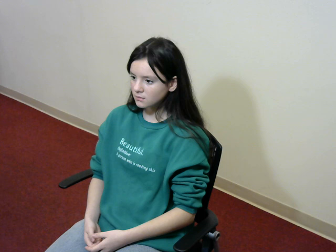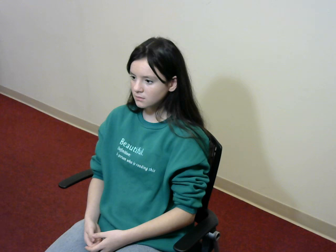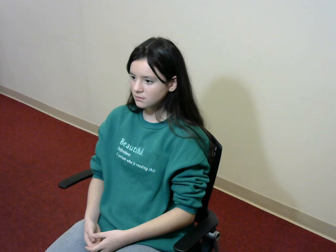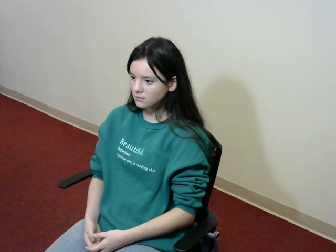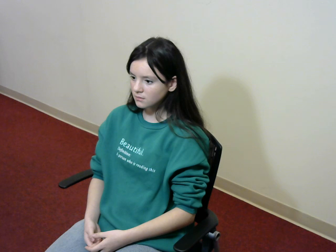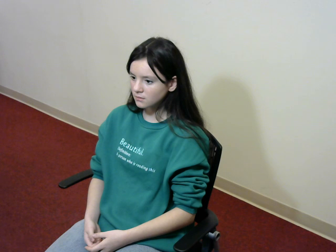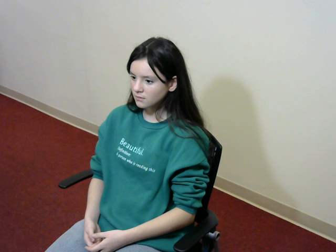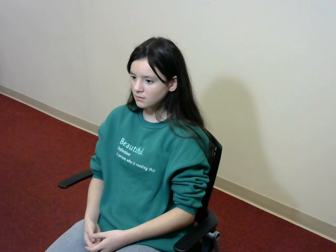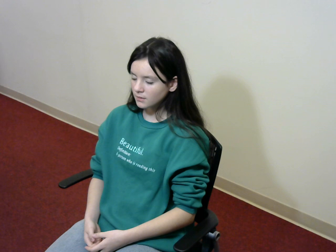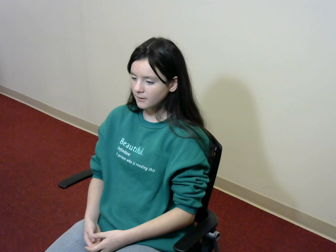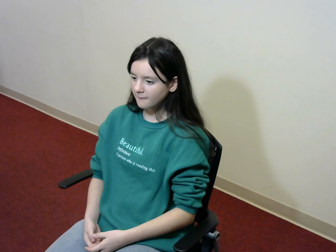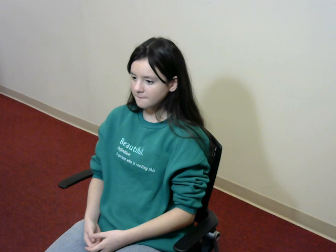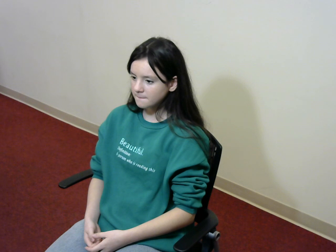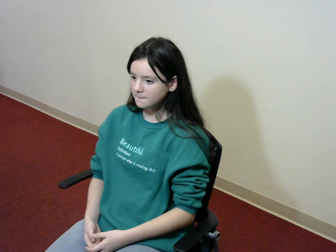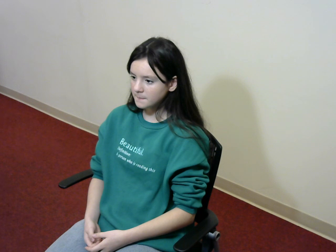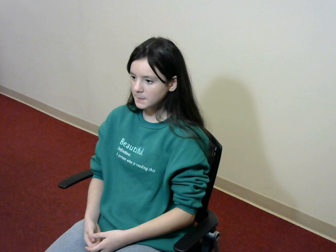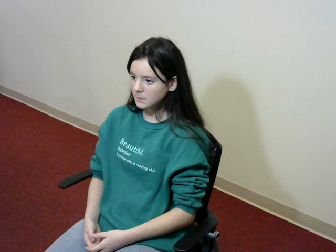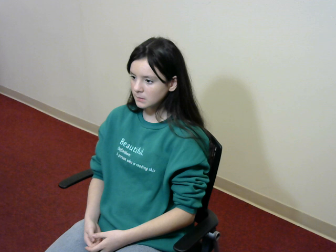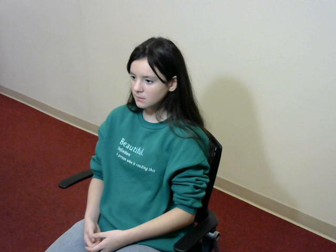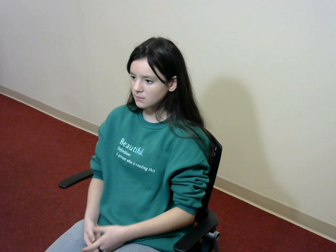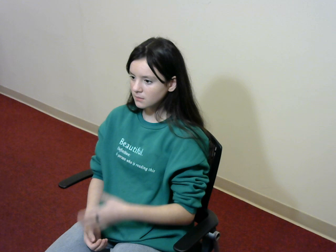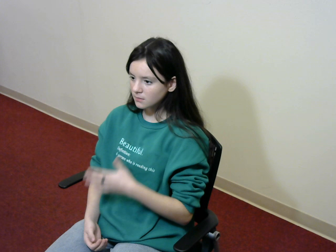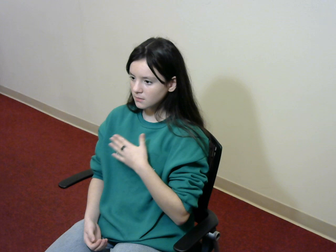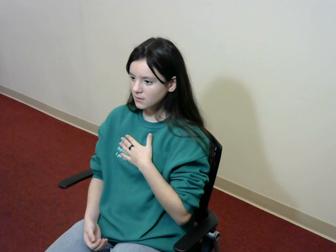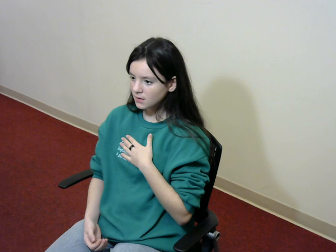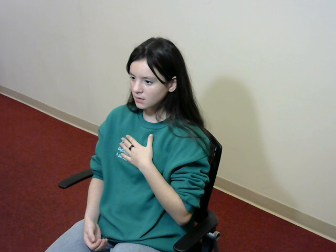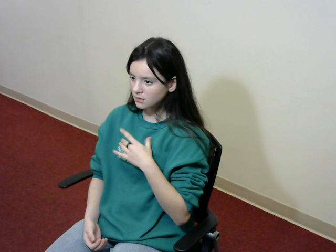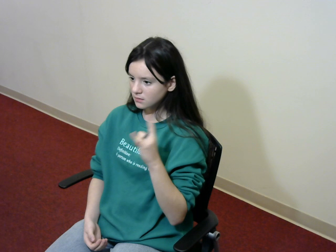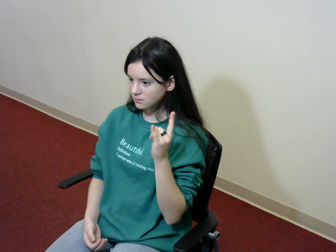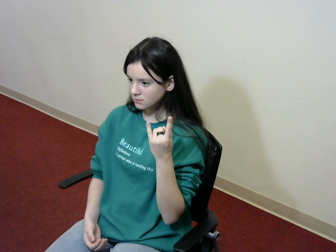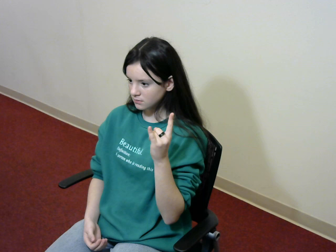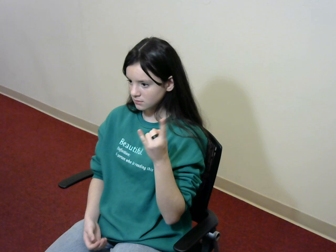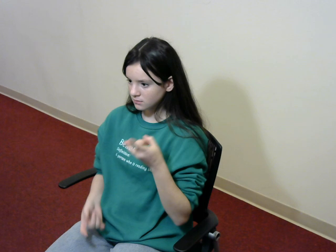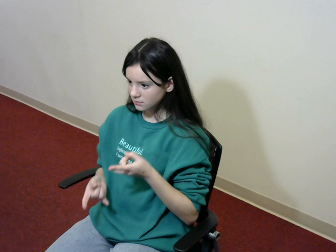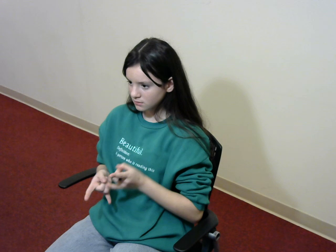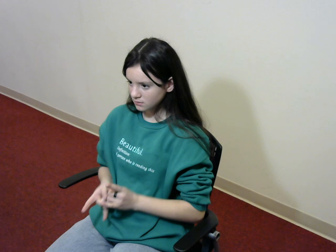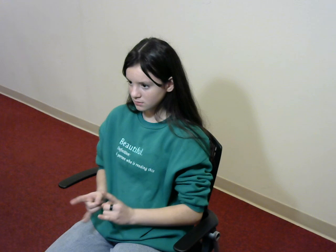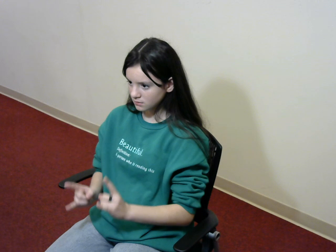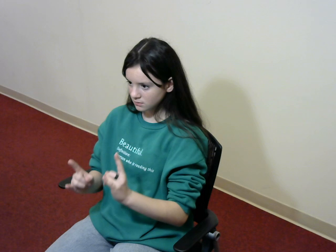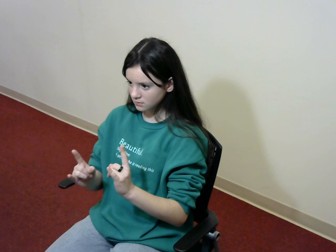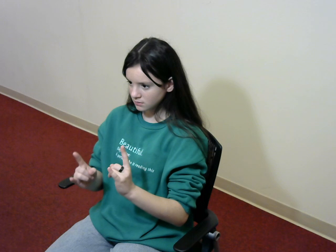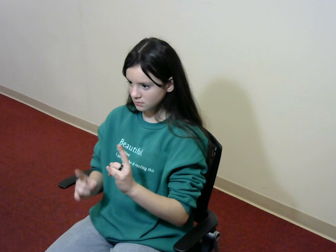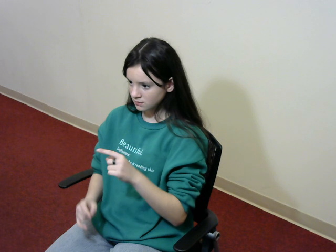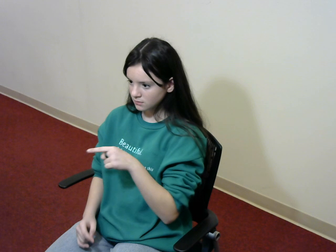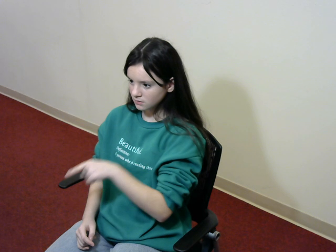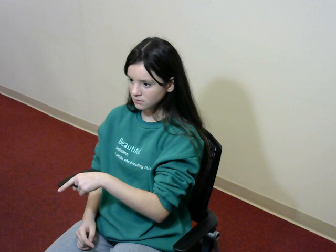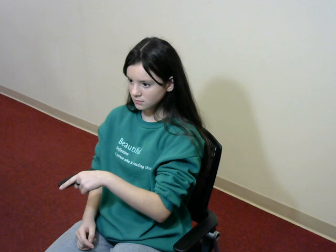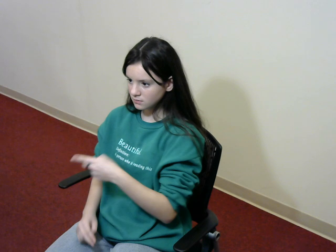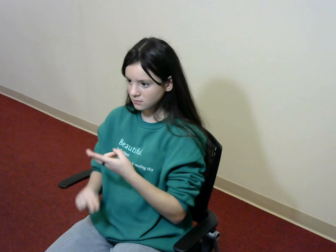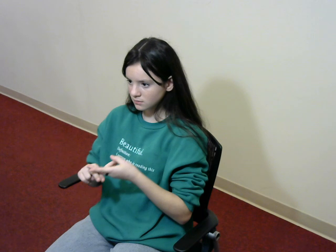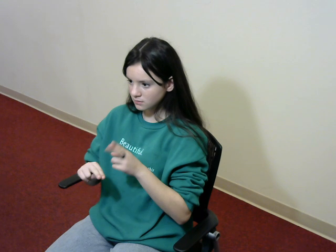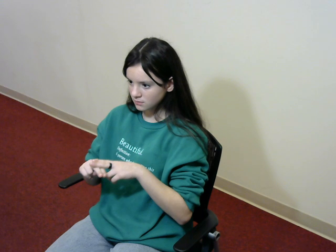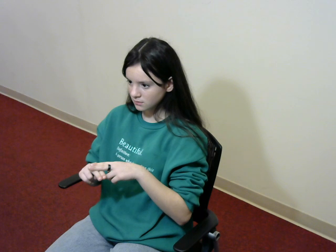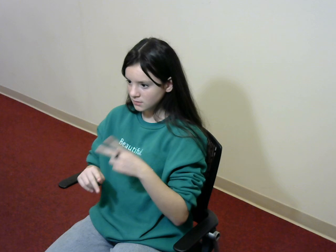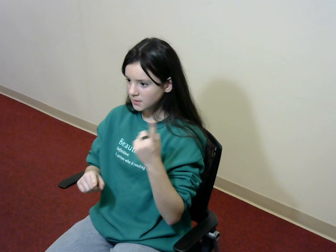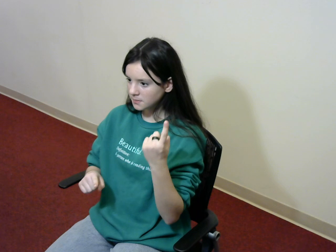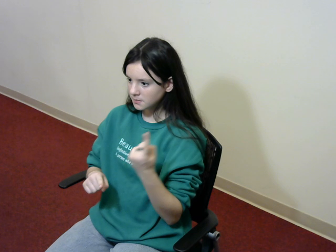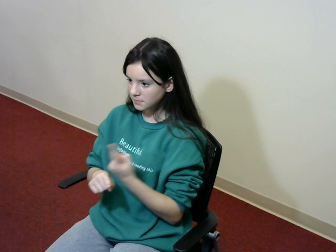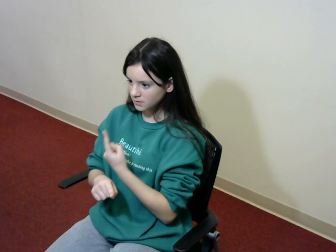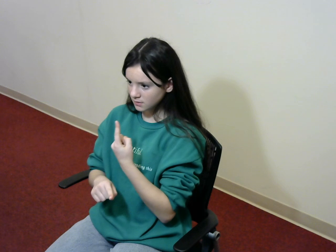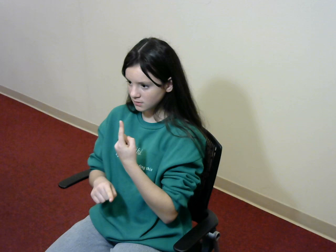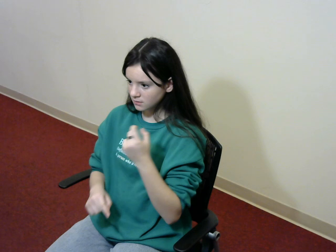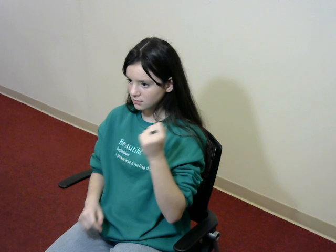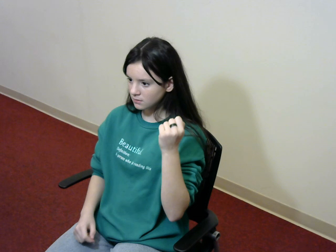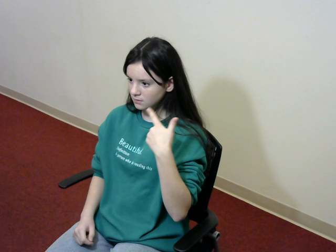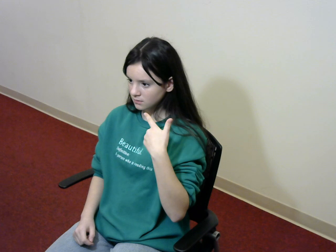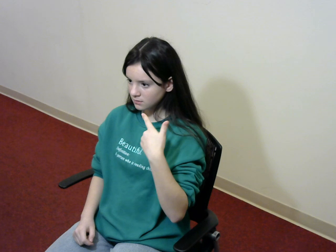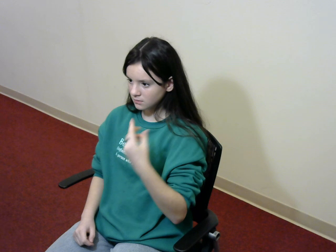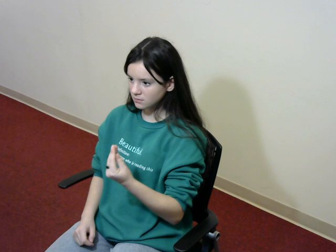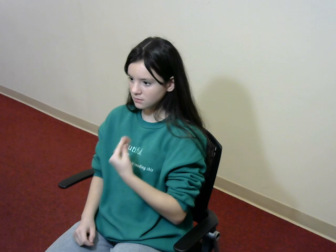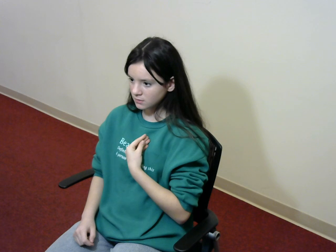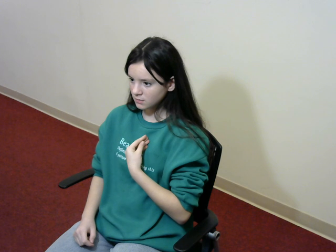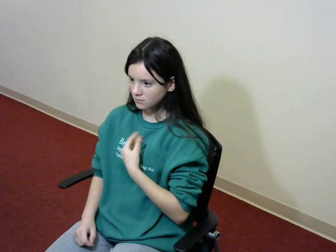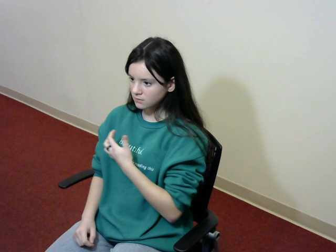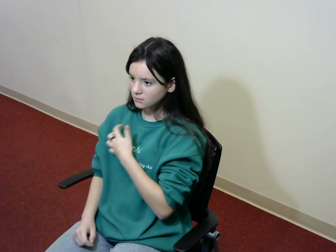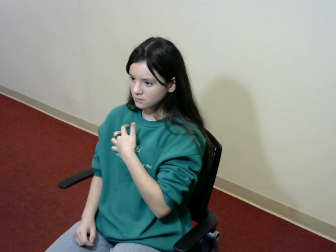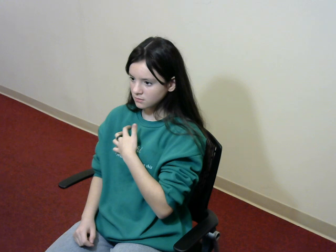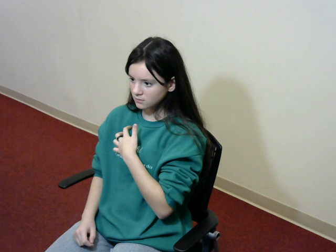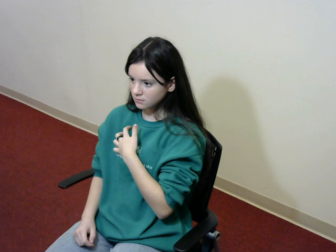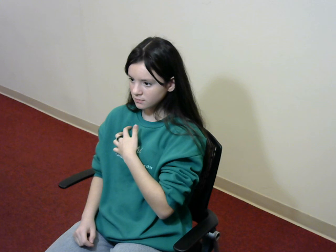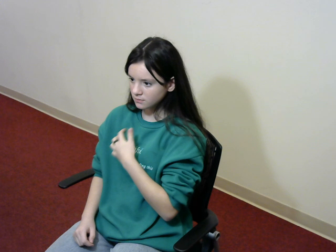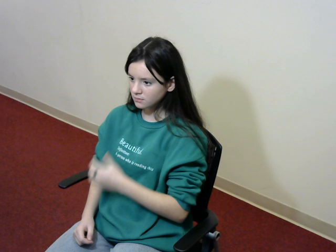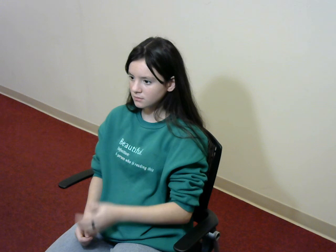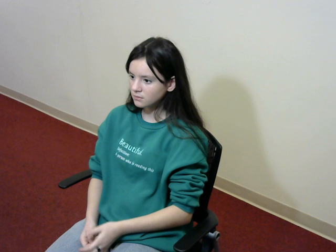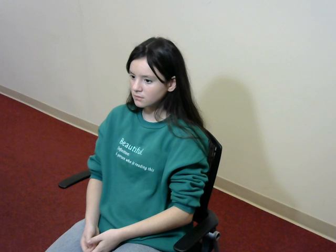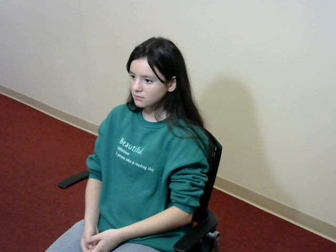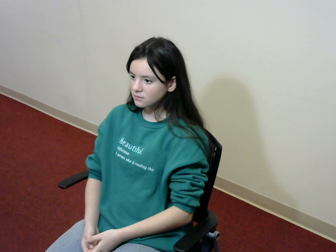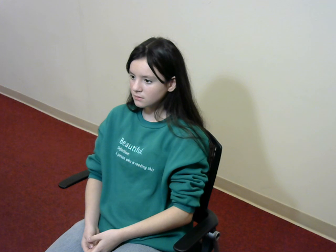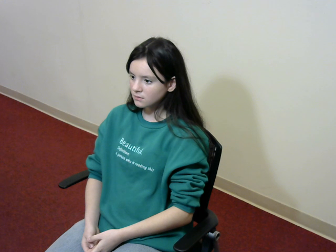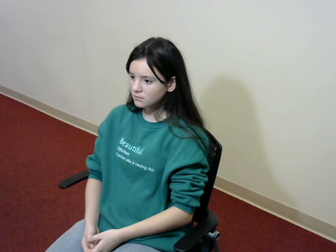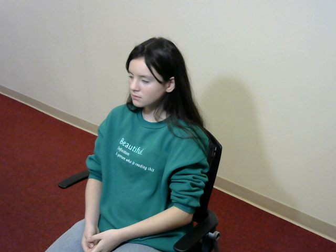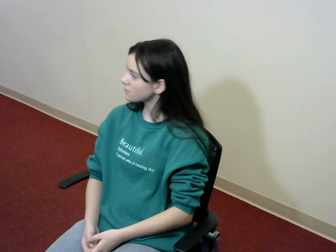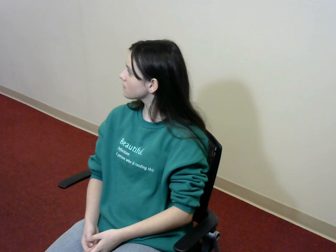Mənim uşağım anadan olub, ona görə birdəfəlik müavinət almaq istəyirəm